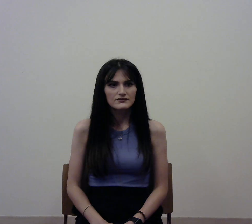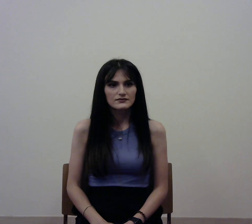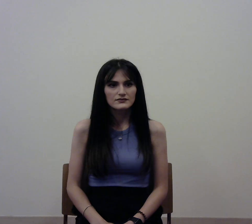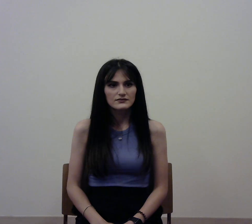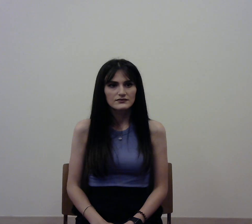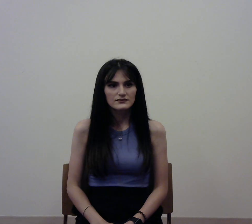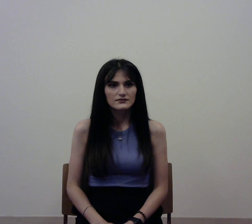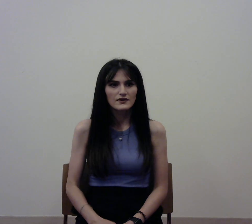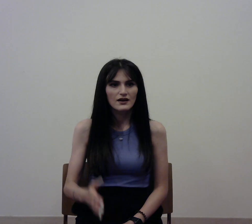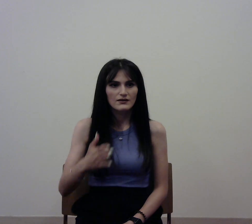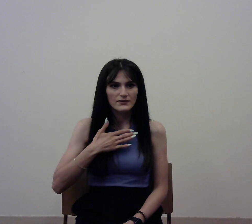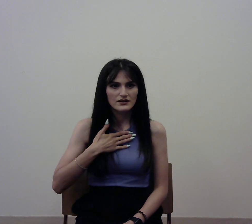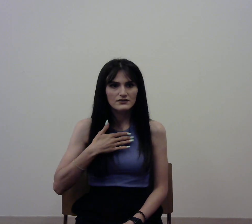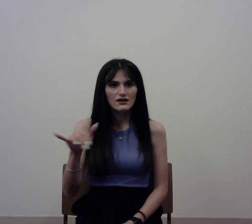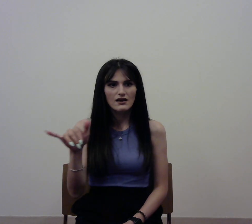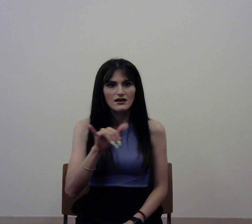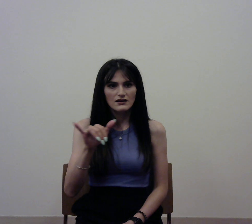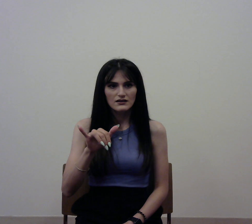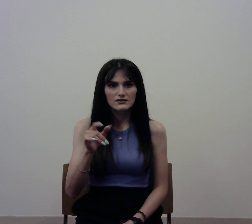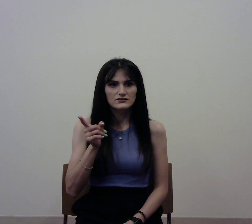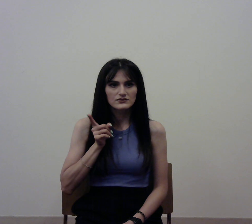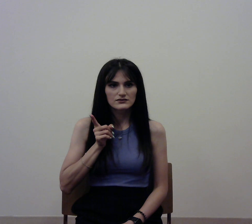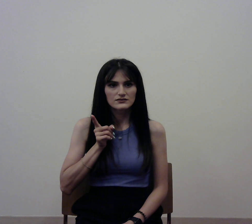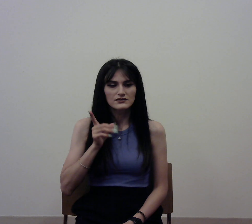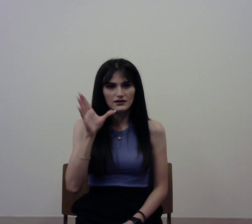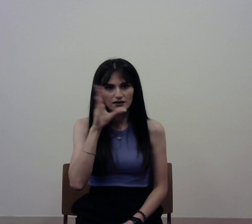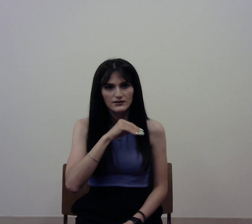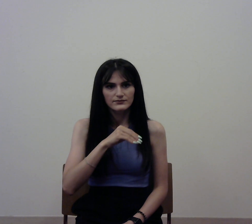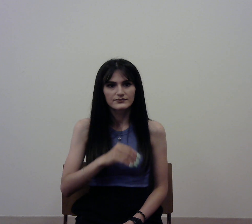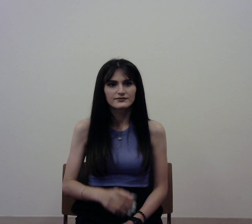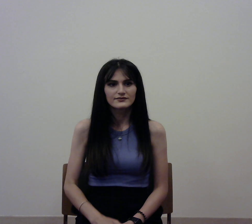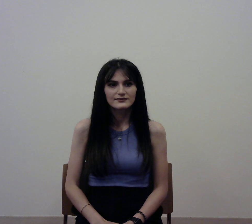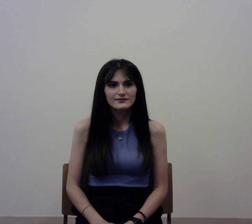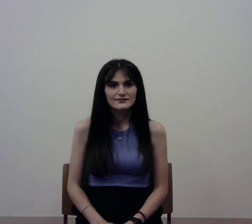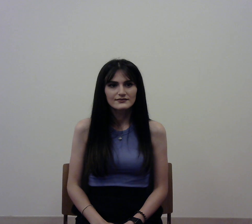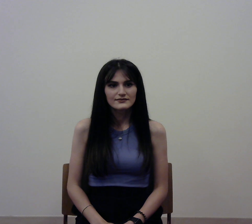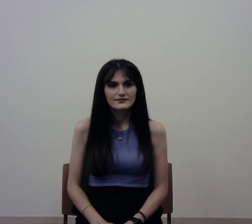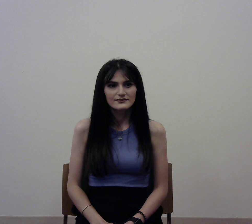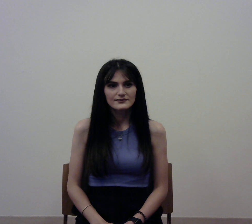Mən harda gözləyə bilərəm?